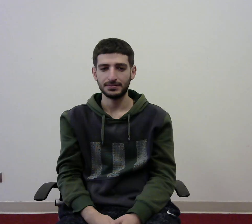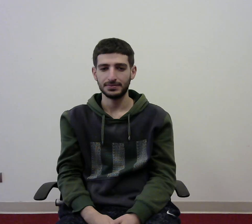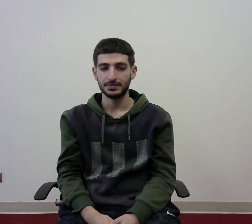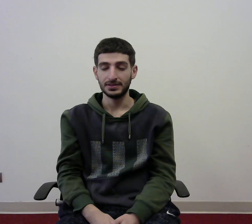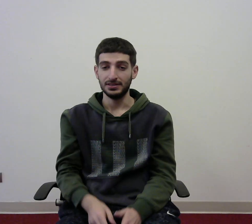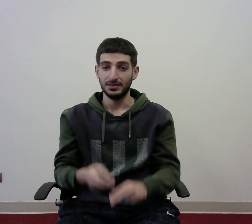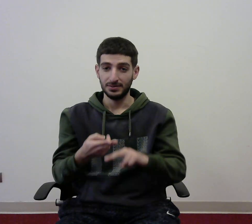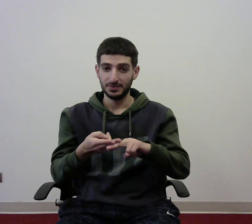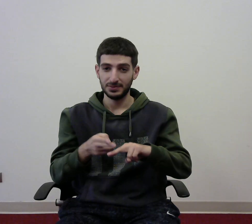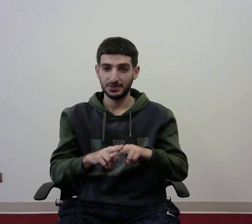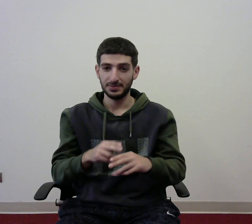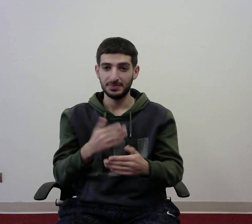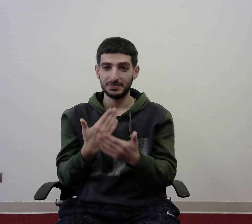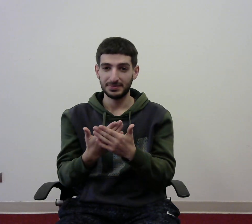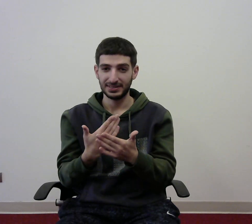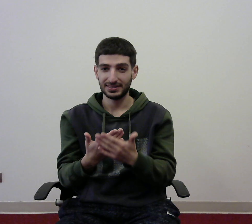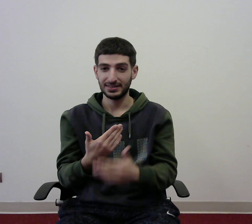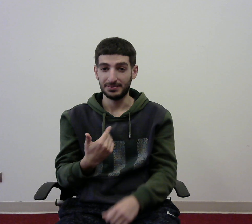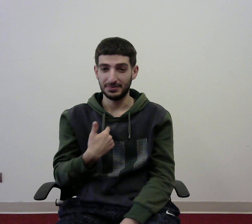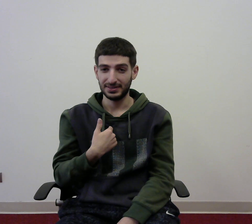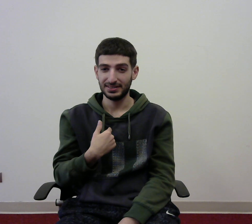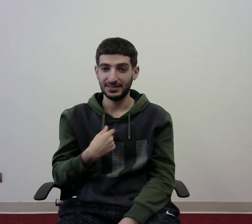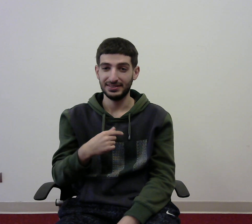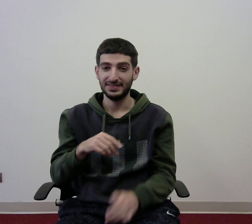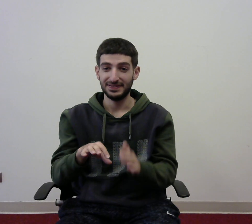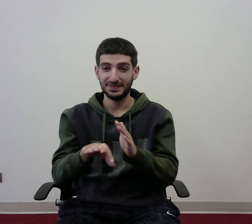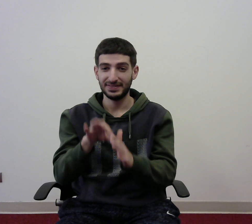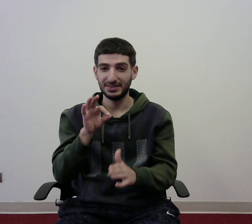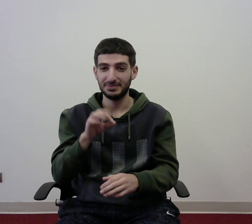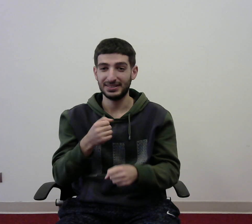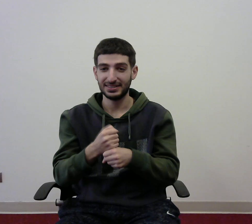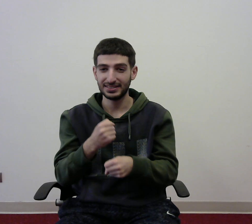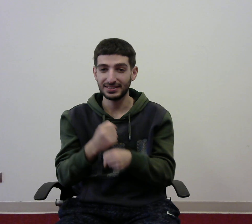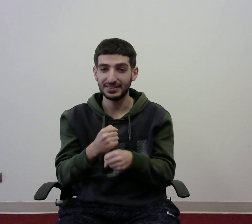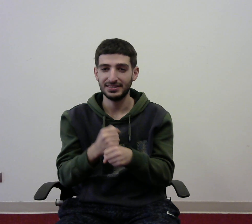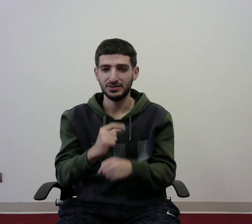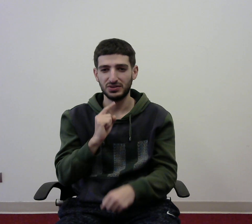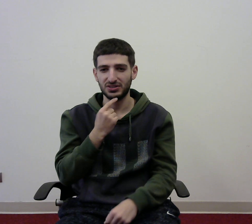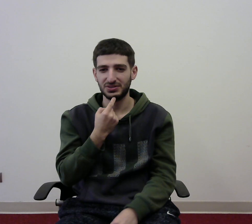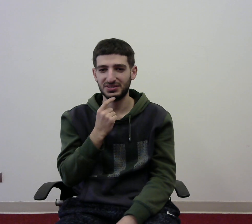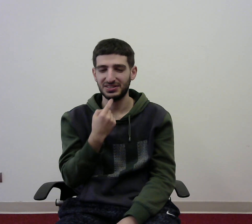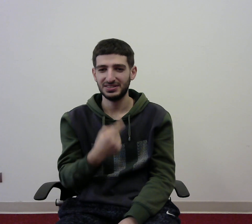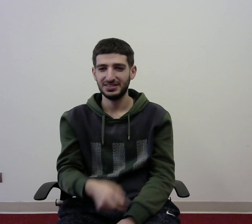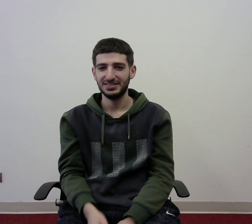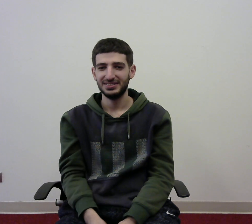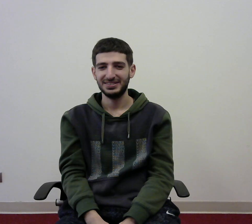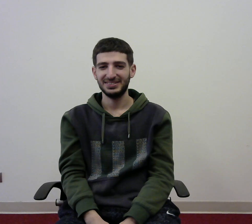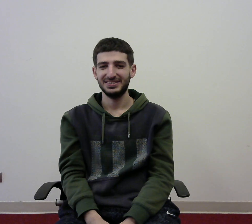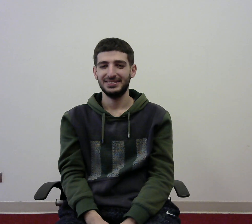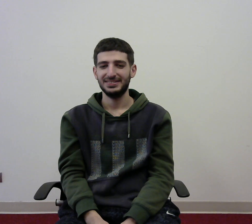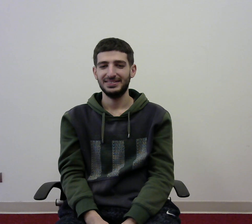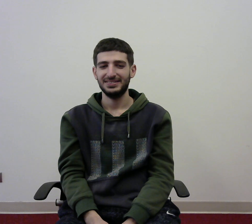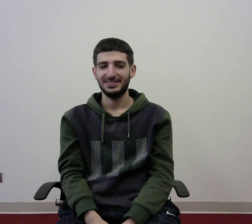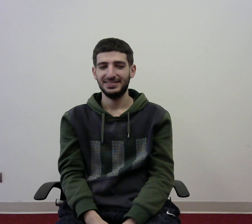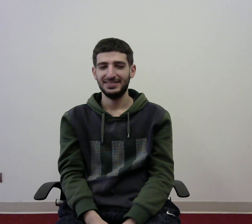Bu məsələdə mənə seçim etmək çətindir